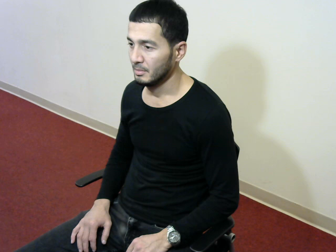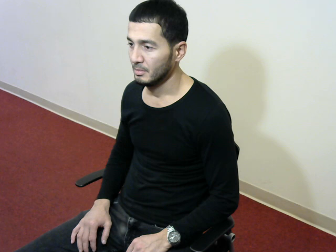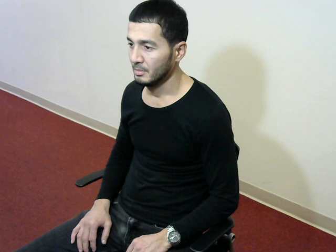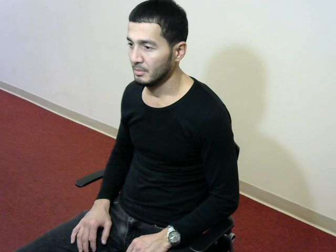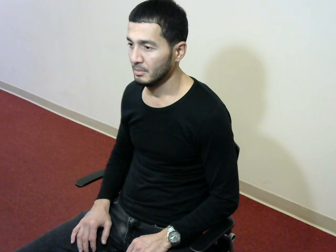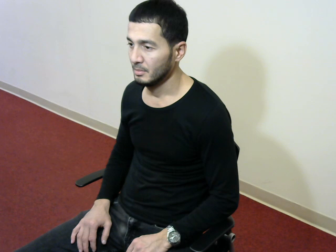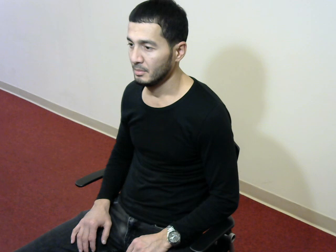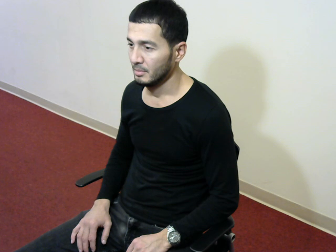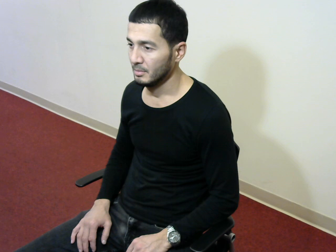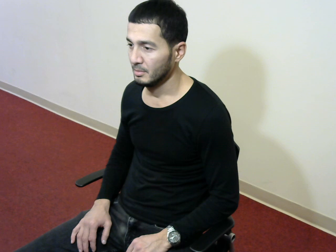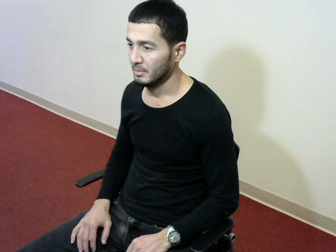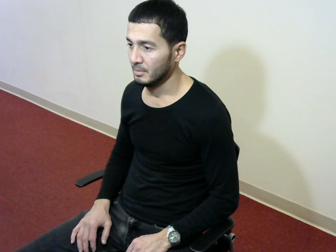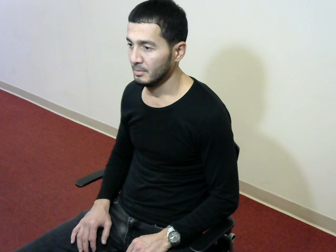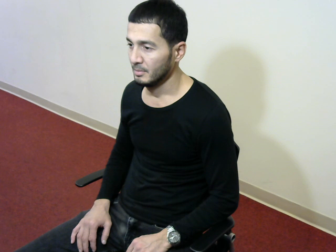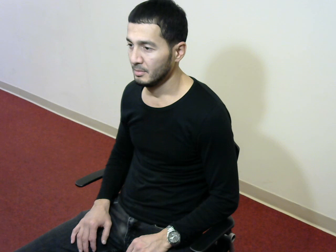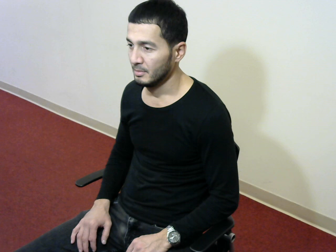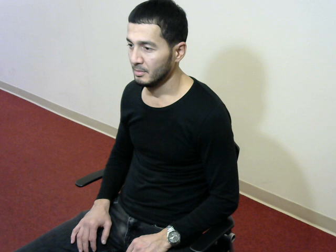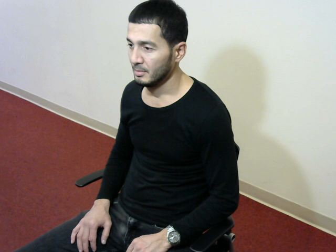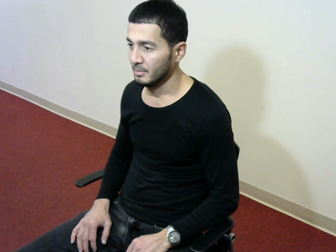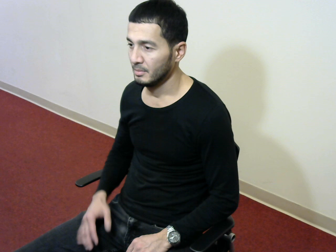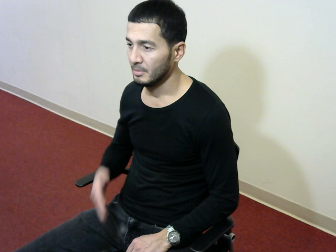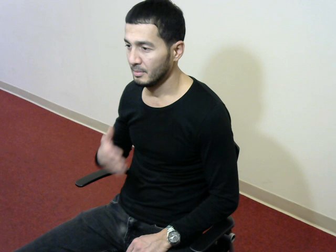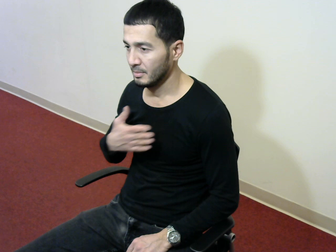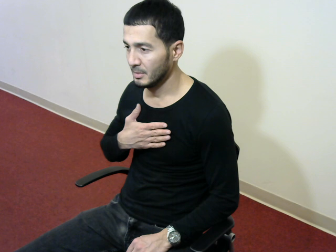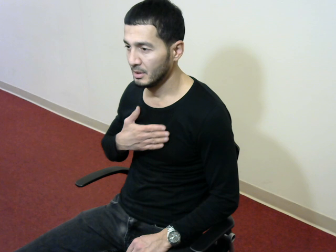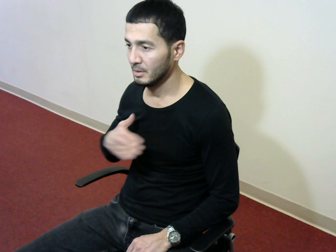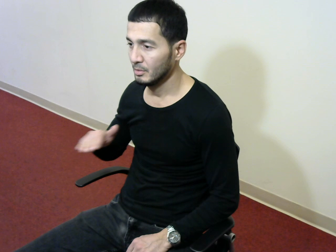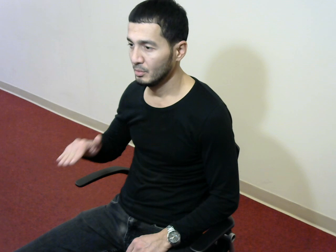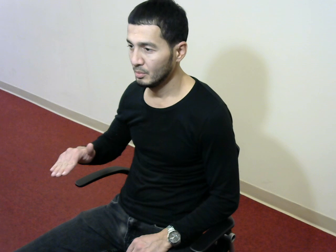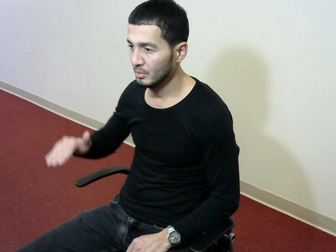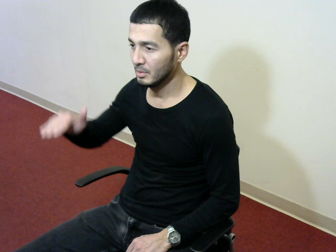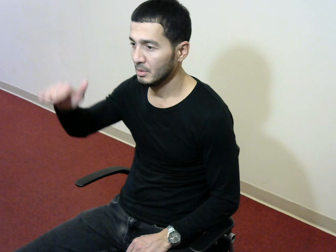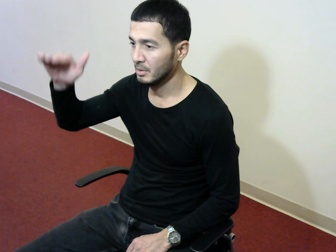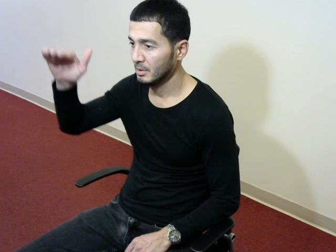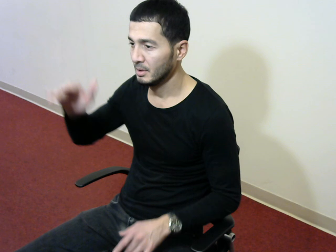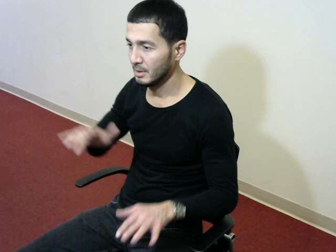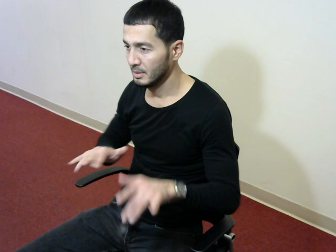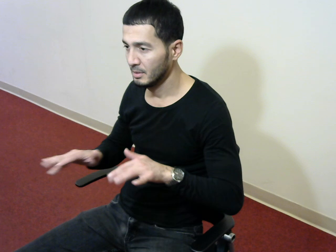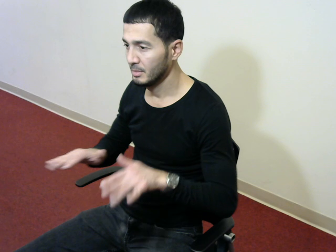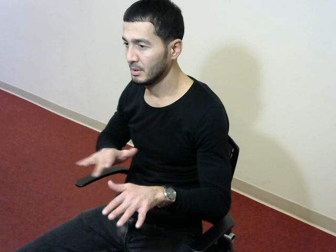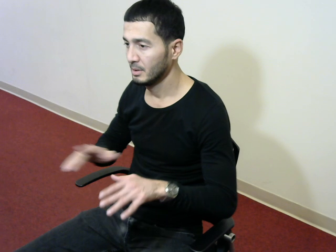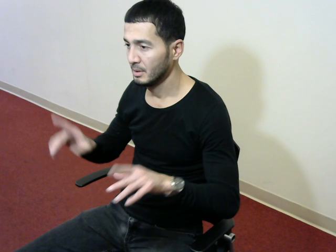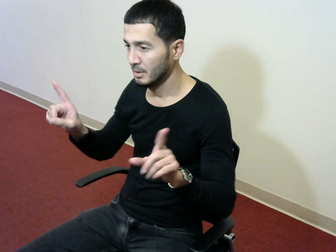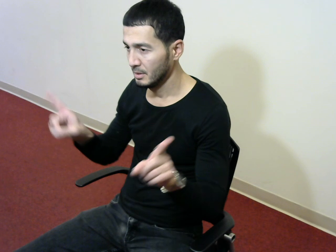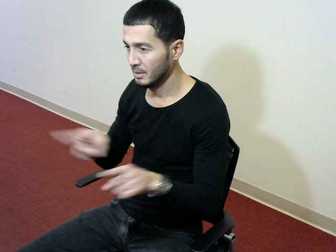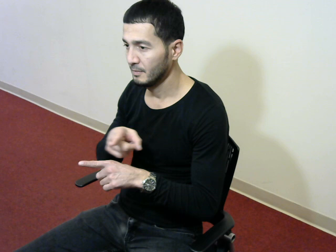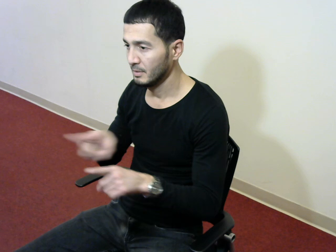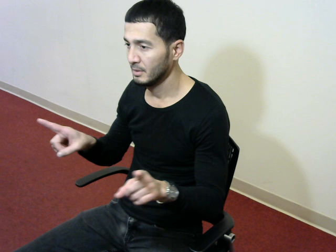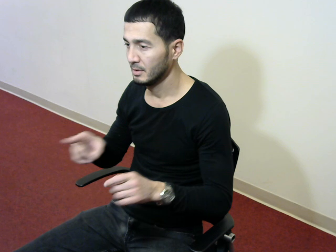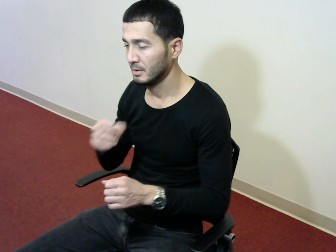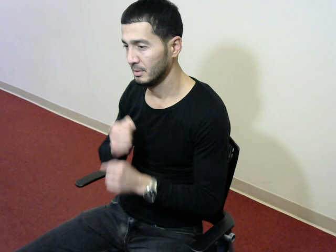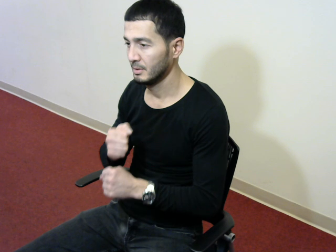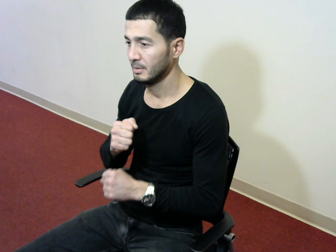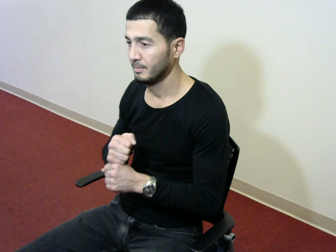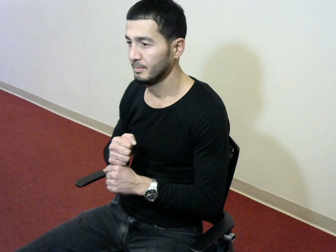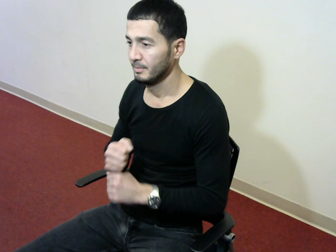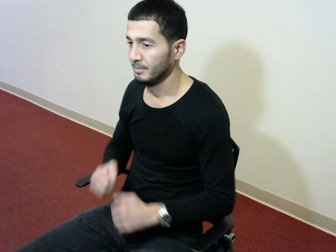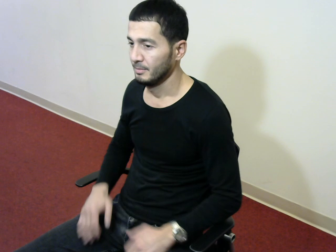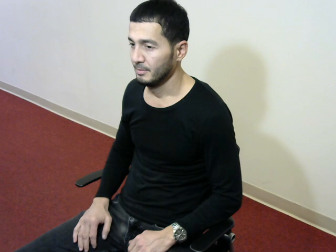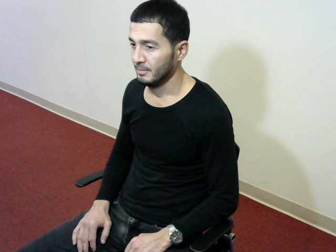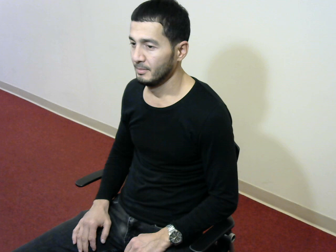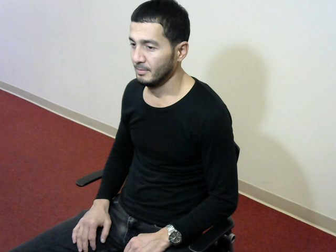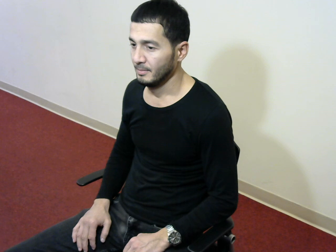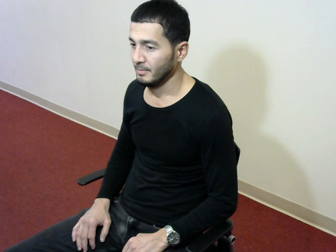Mən uşaq vaxtından pianoda ifa edirəm